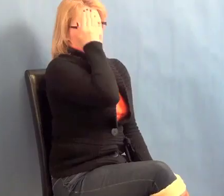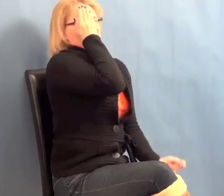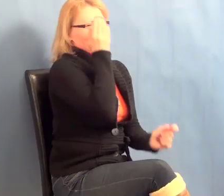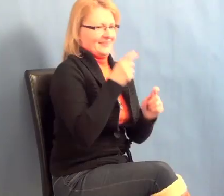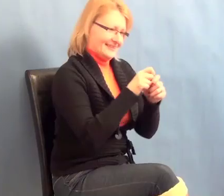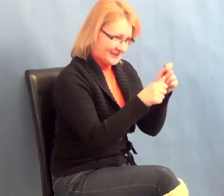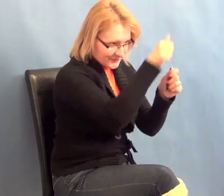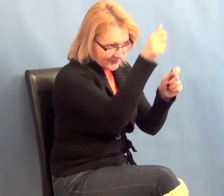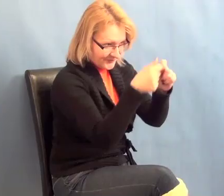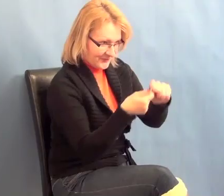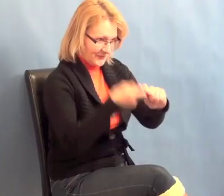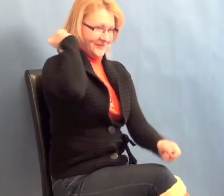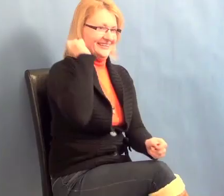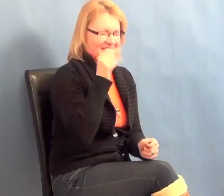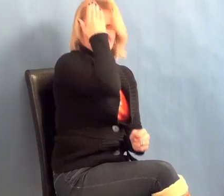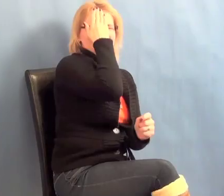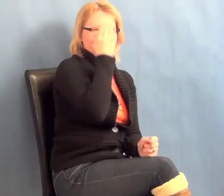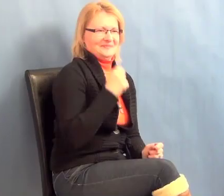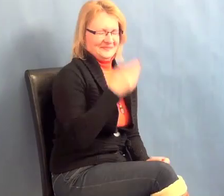Znowu to zrobił, potem jeszcze raz, i jeszcze raz.